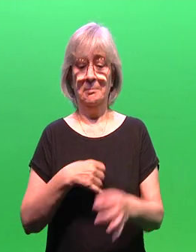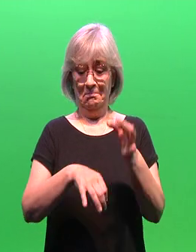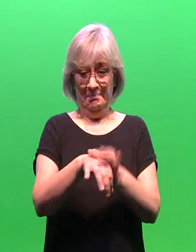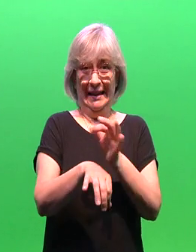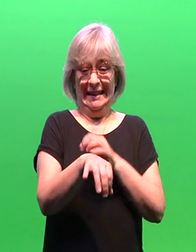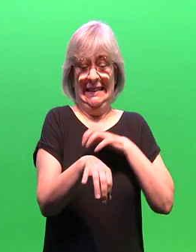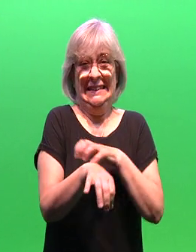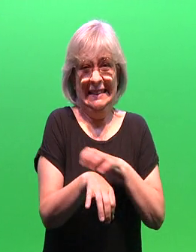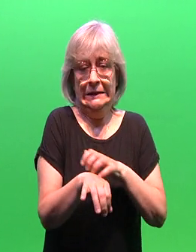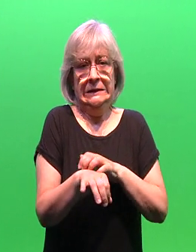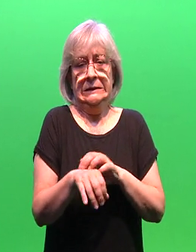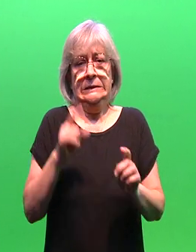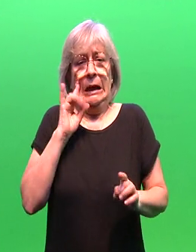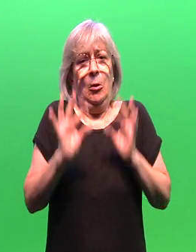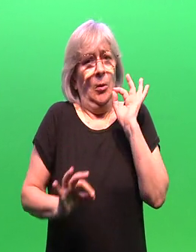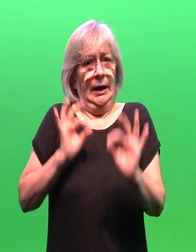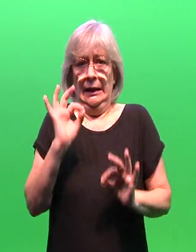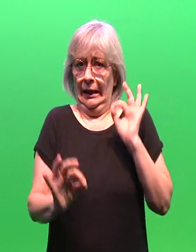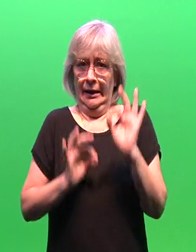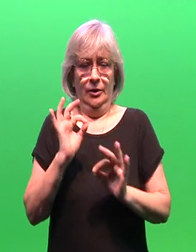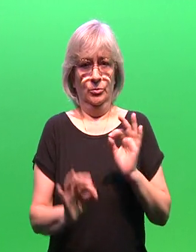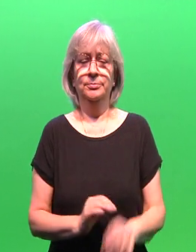He d'anar amb compte quan em rasco les taques.